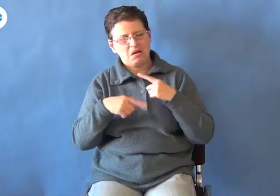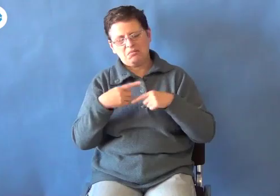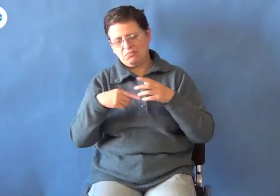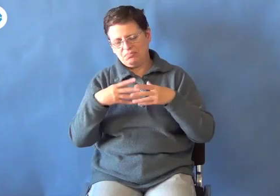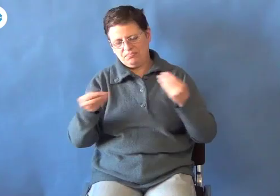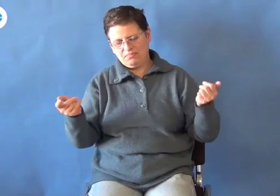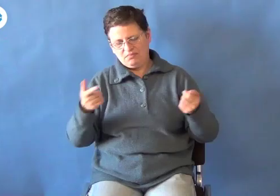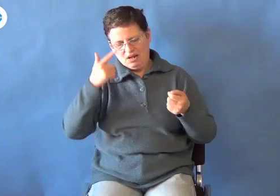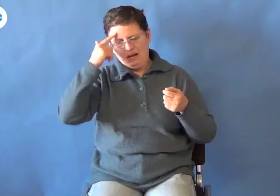Później przestali.